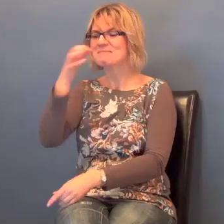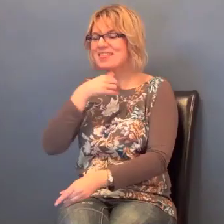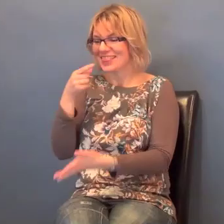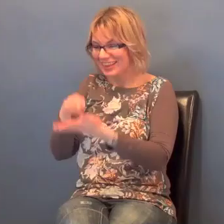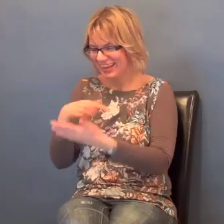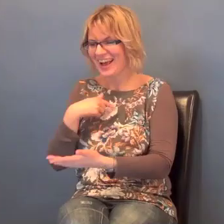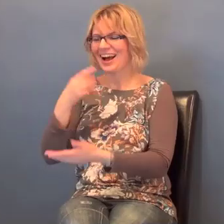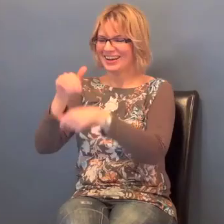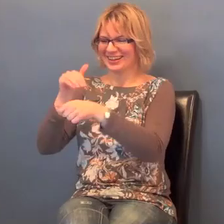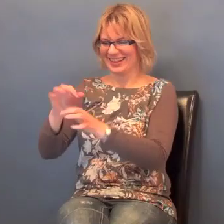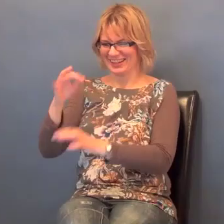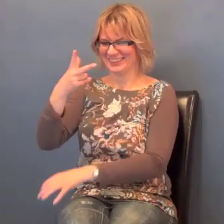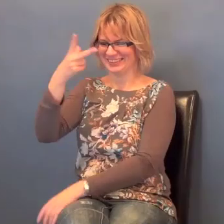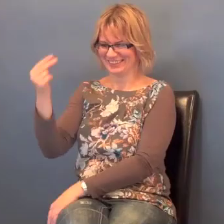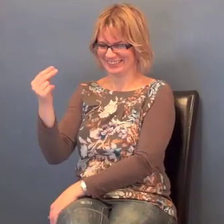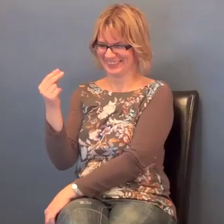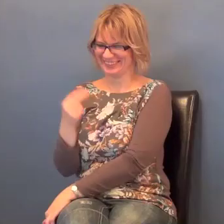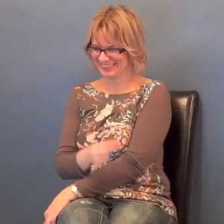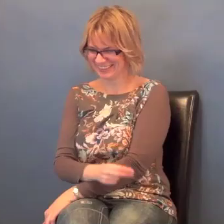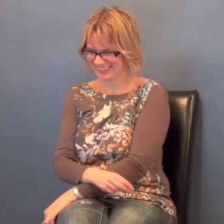Pytałaś o ten termin, a ja jestem zajęta przez trzy dni.